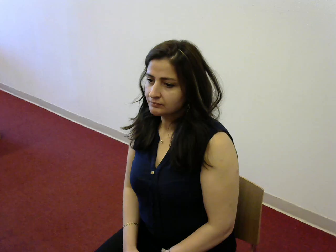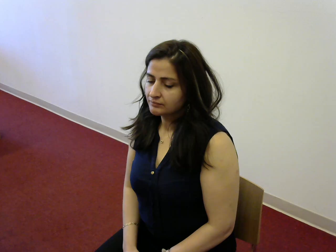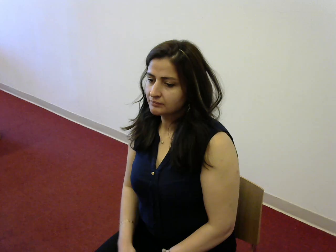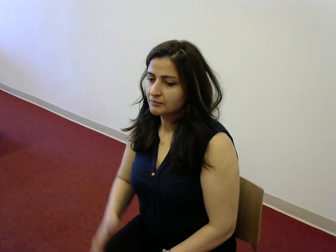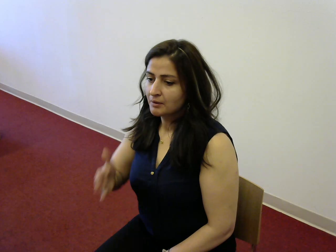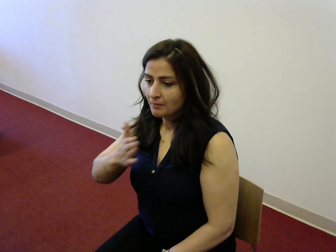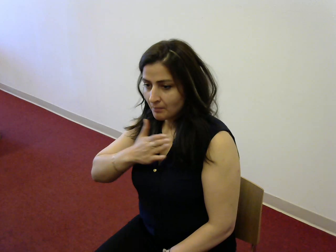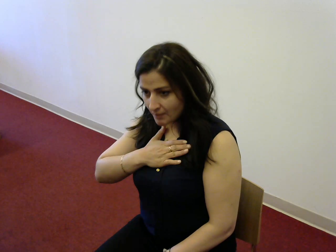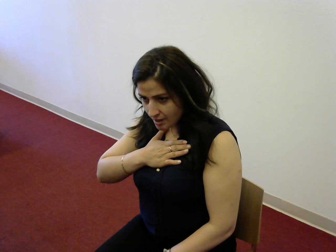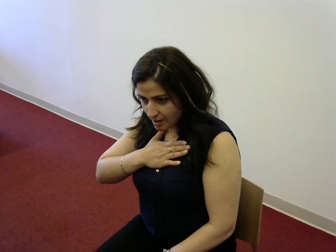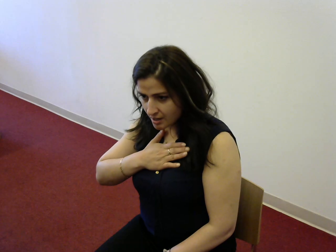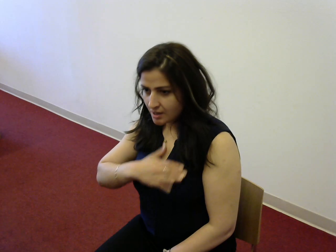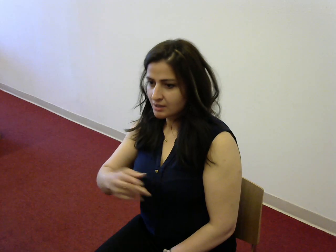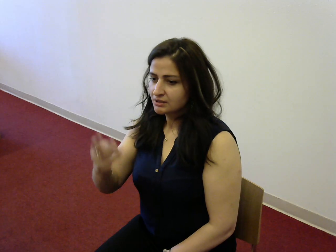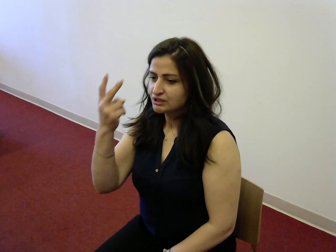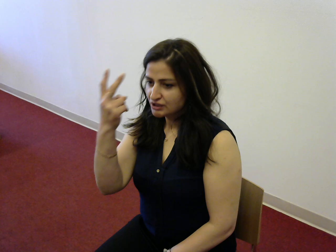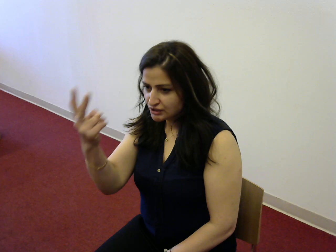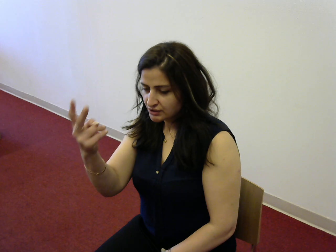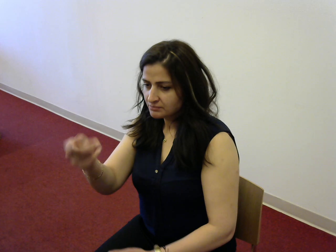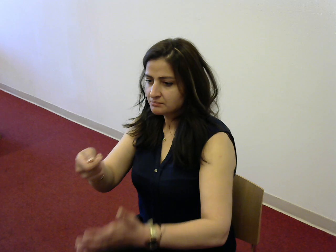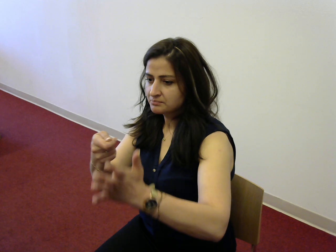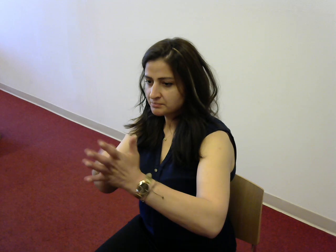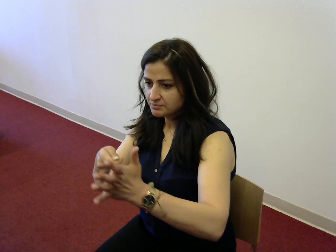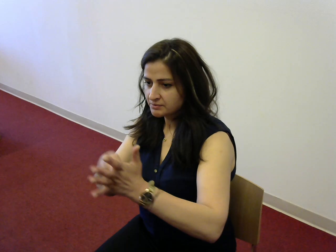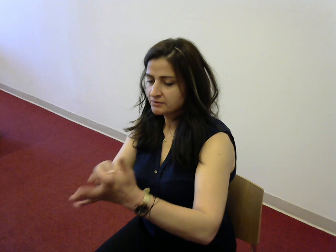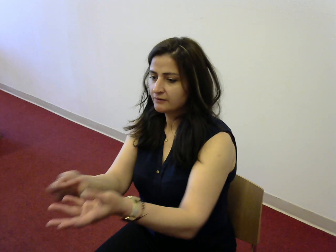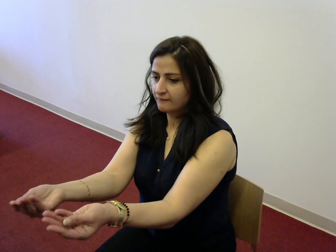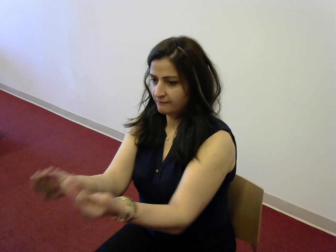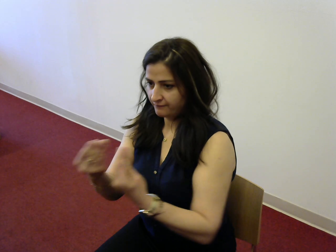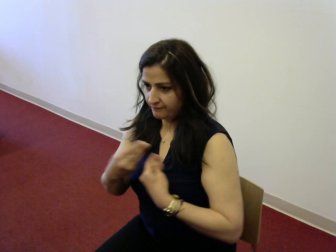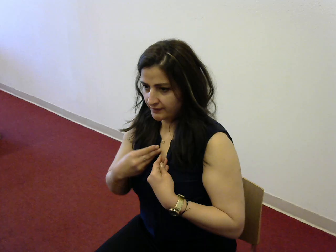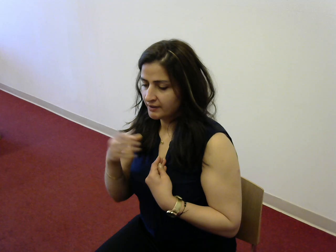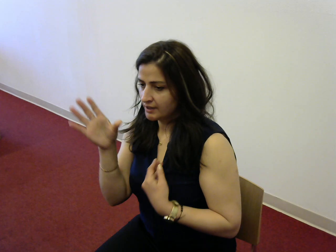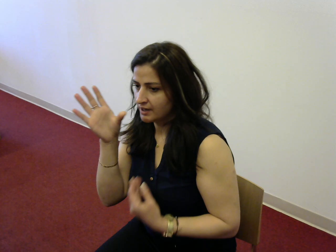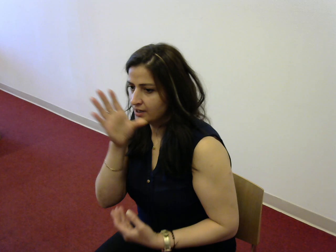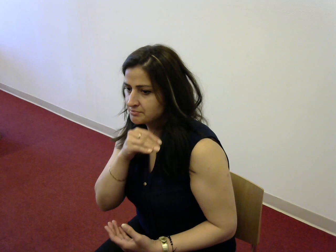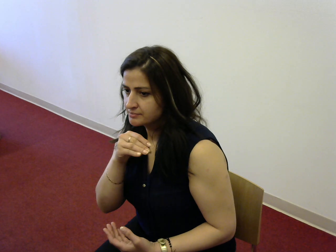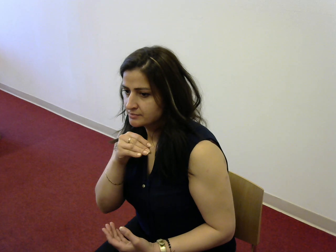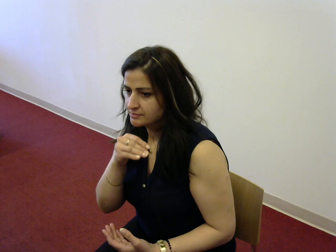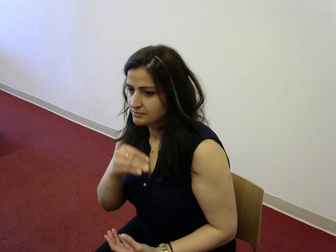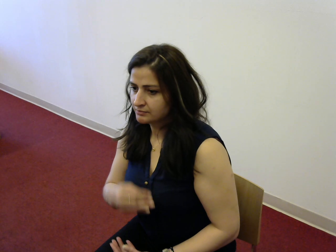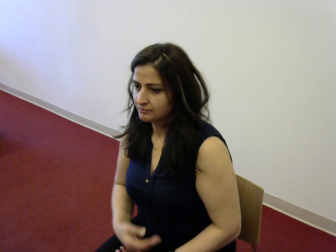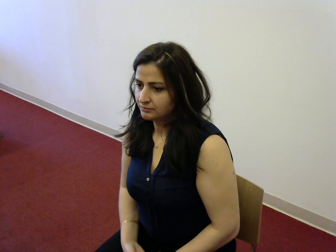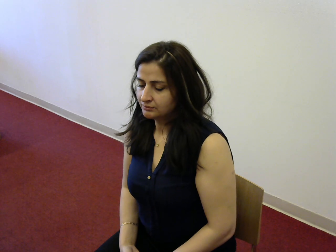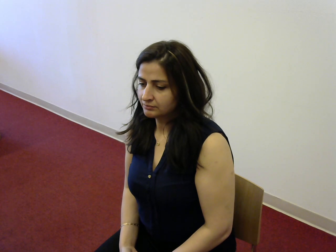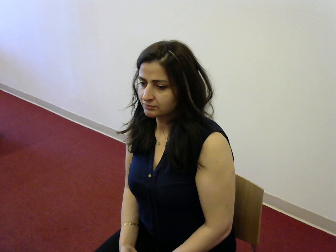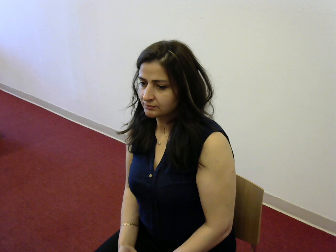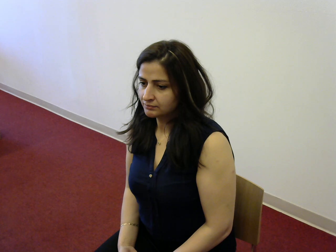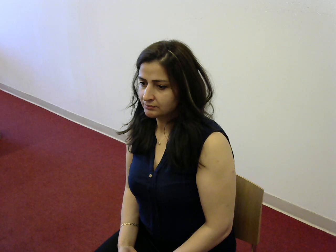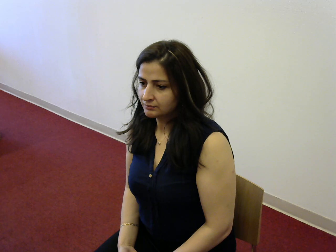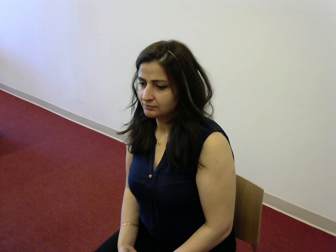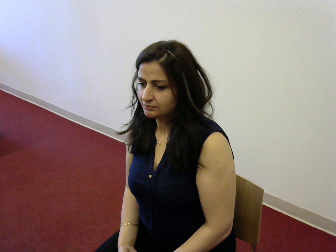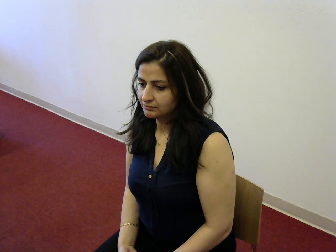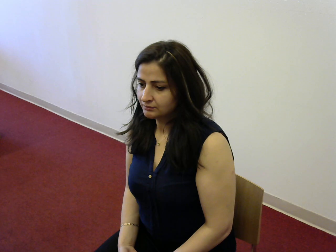Mənə 2 bilet verə bilərsinizmi?